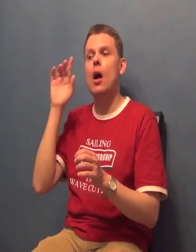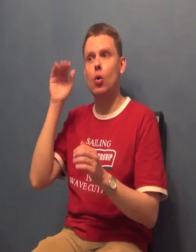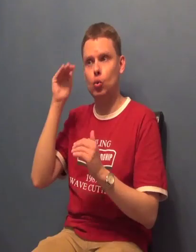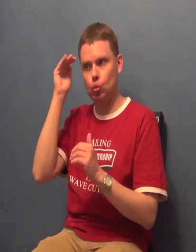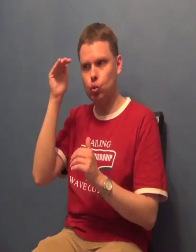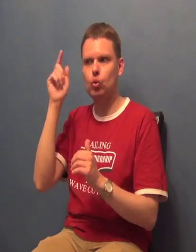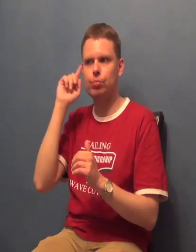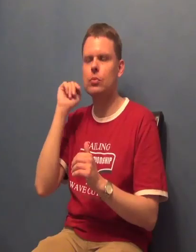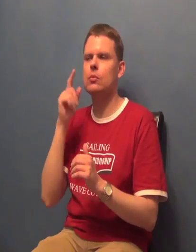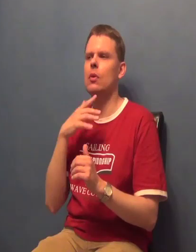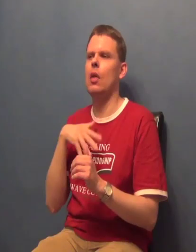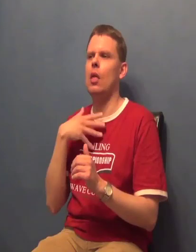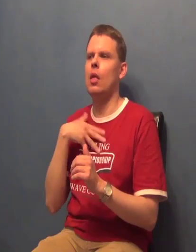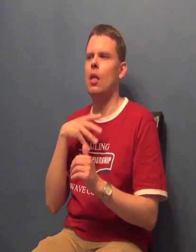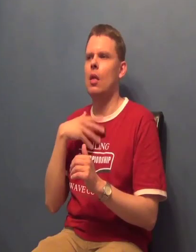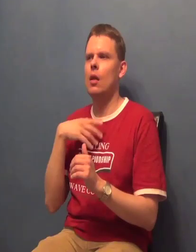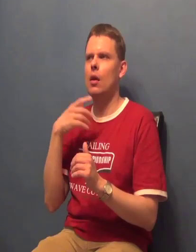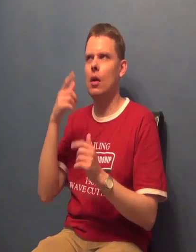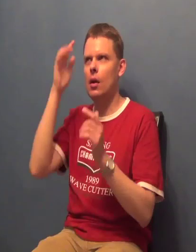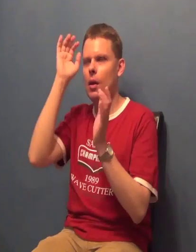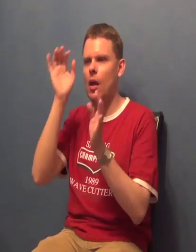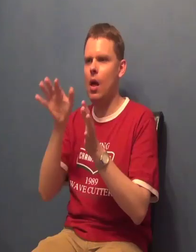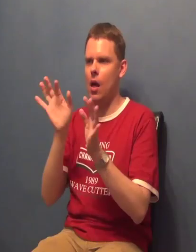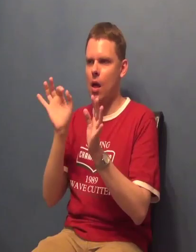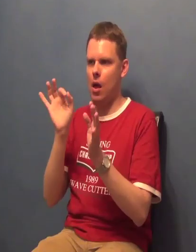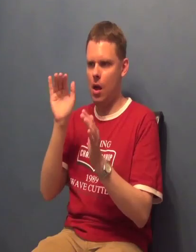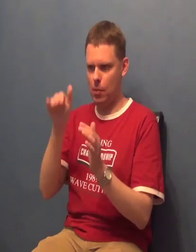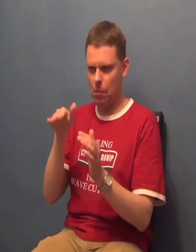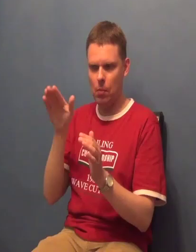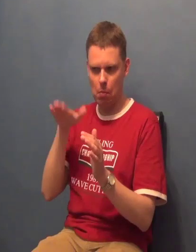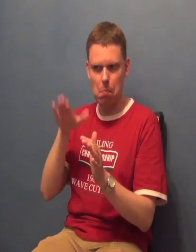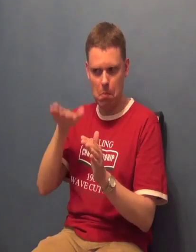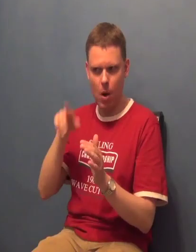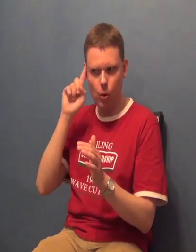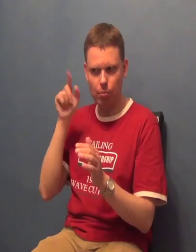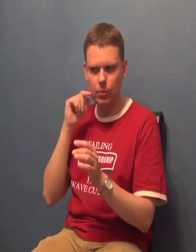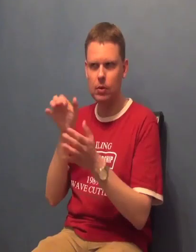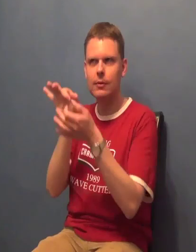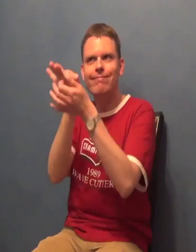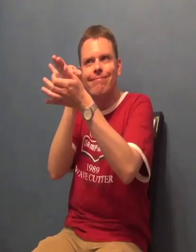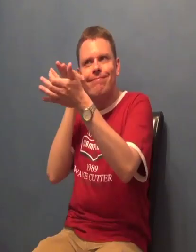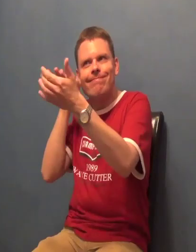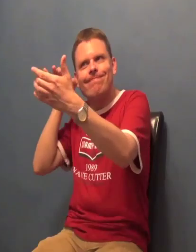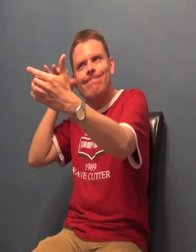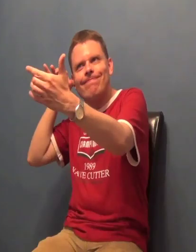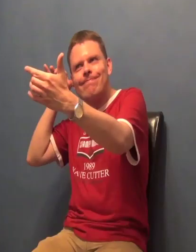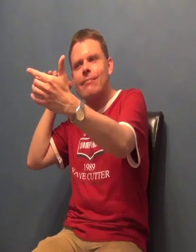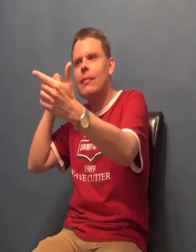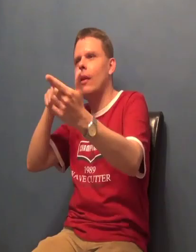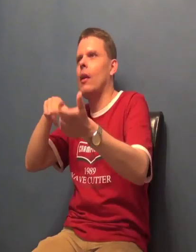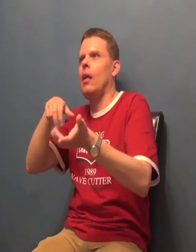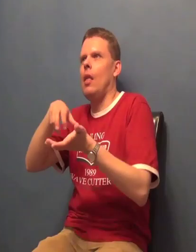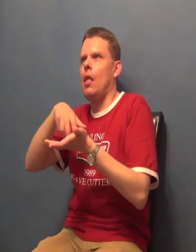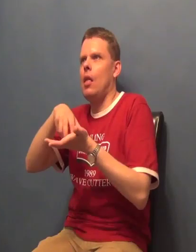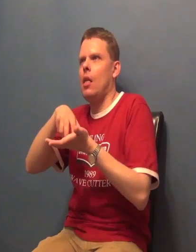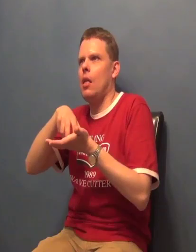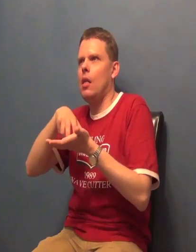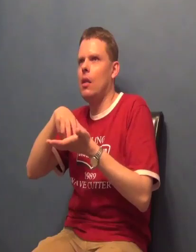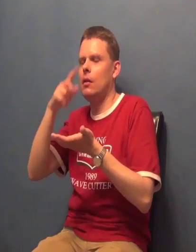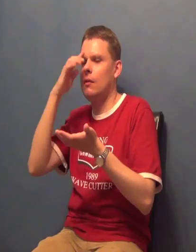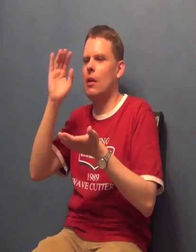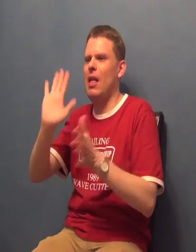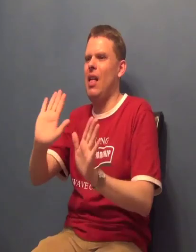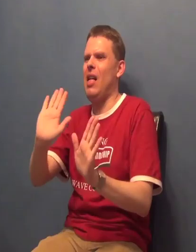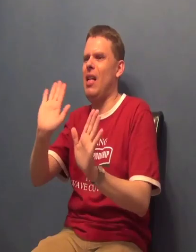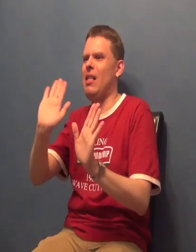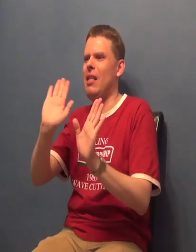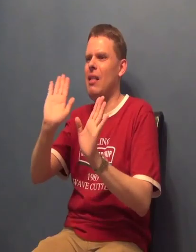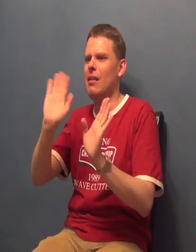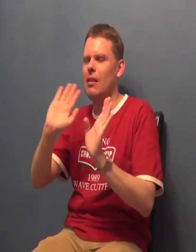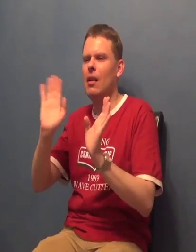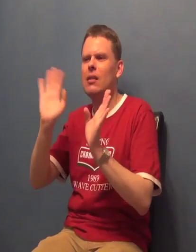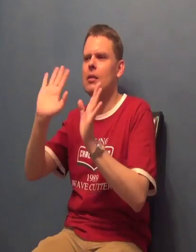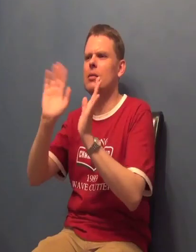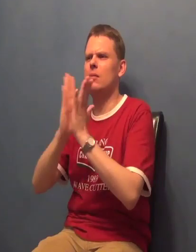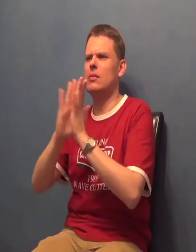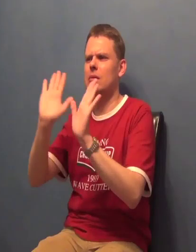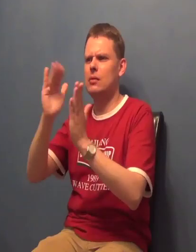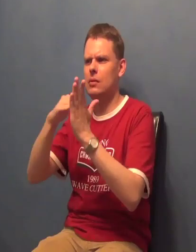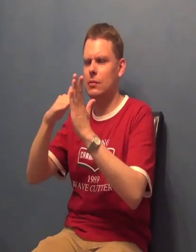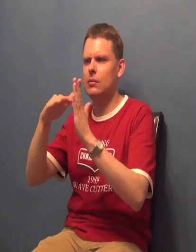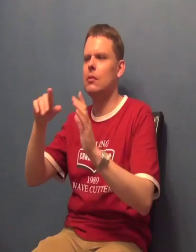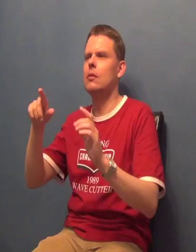A duża myszka obawia się, bo mała myszka Miki naciąga łuk i celuje - myszka myśli, żeby nie strzelać, prosi, żeby zatrzymać się, mówi "Nie, nie, nie!".